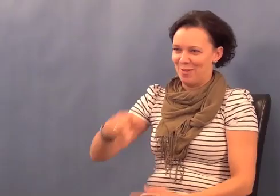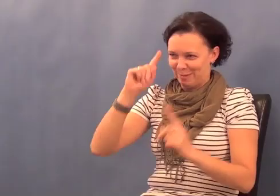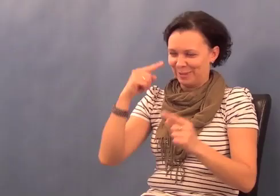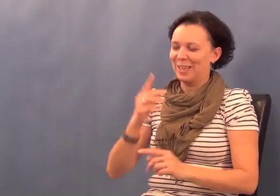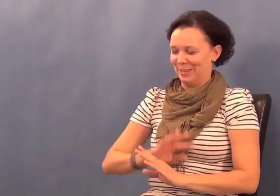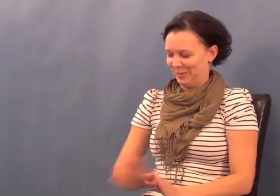Mała Myszka Miki.